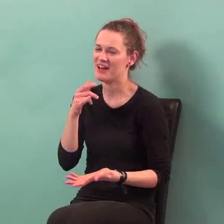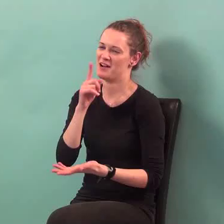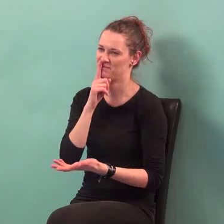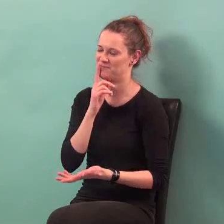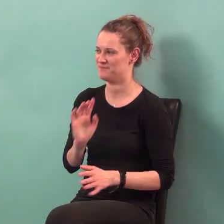Aha.